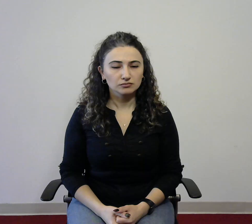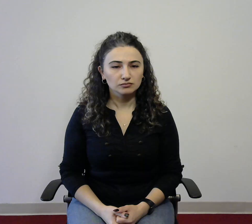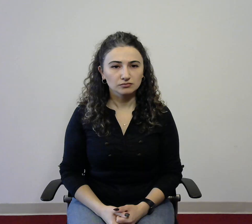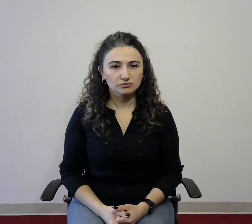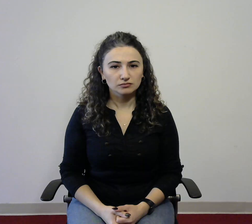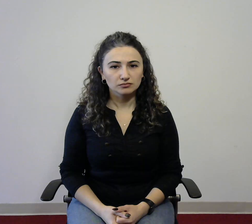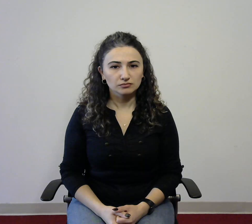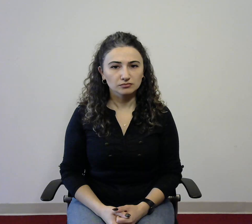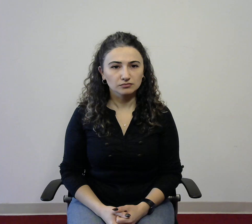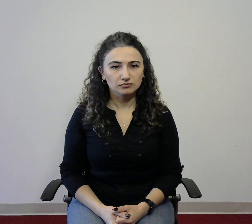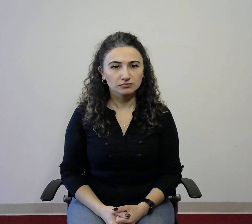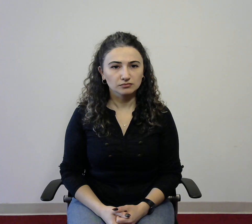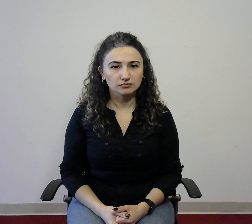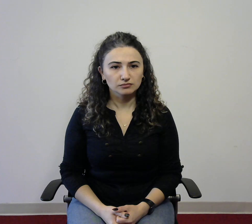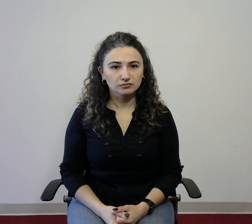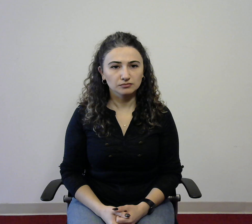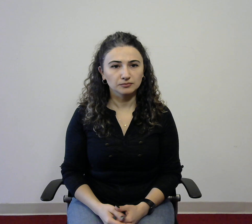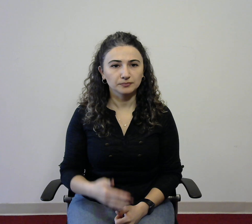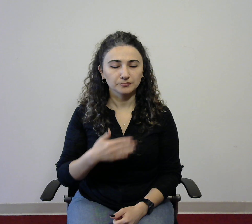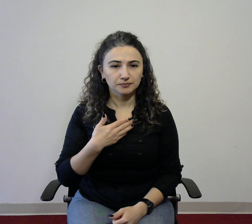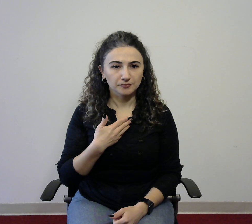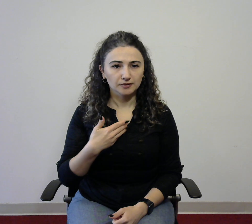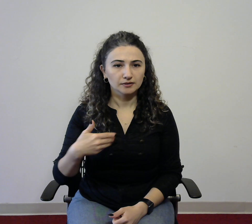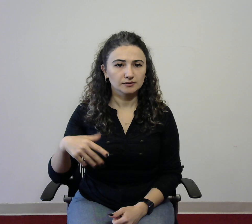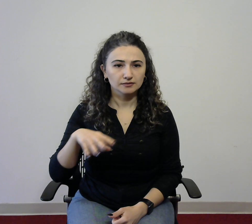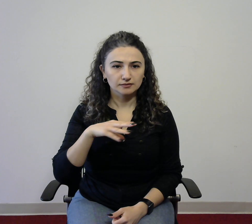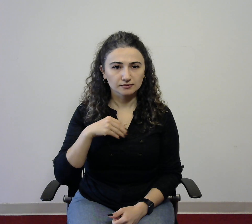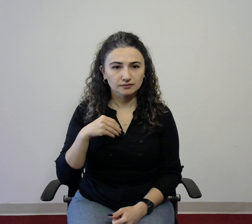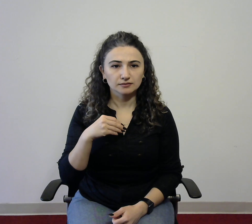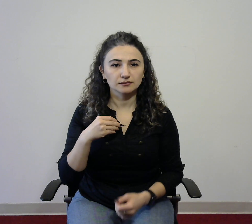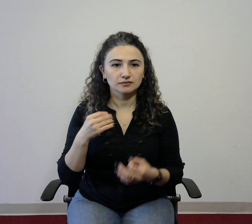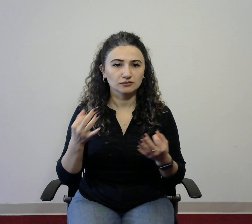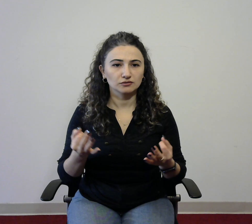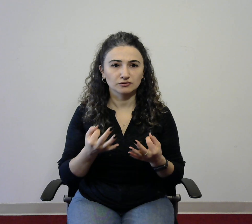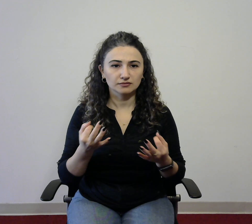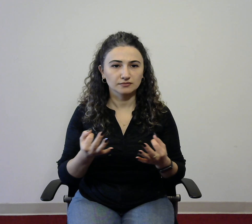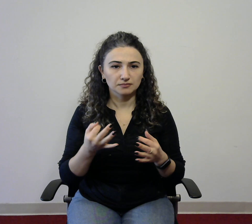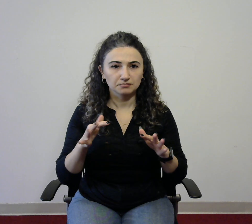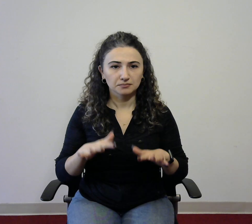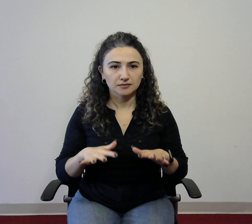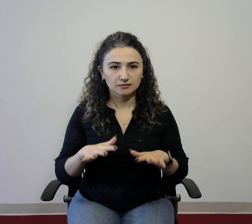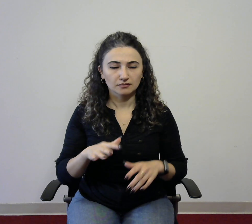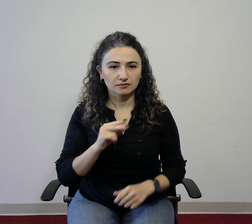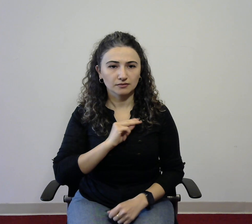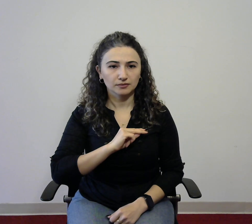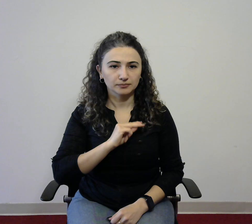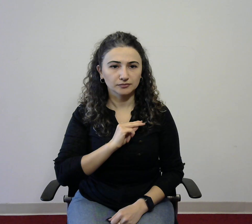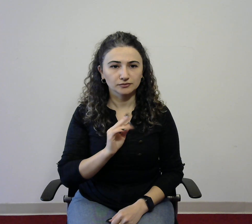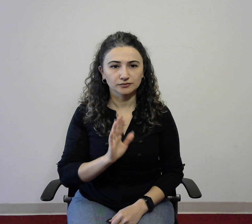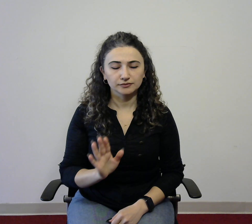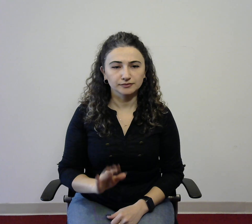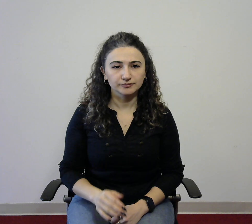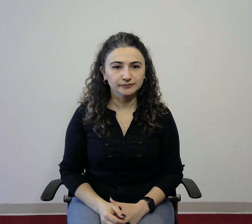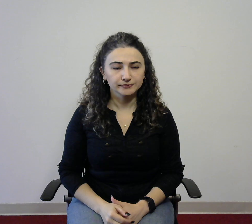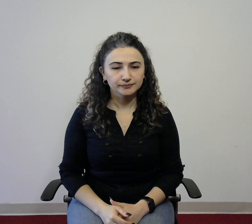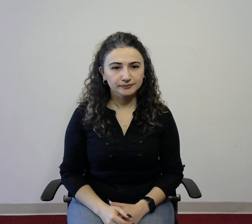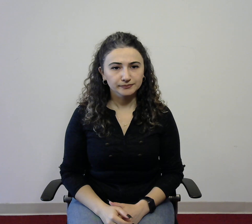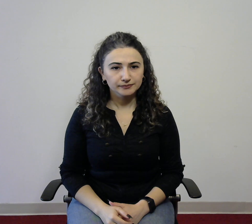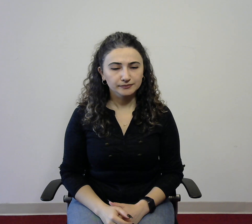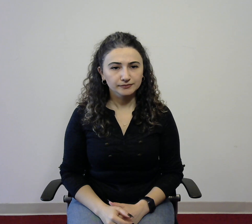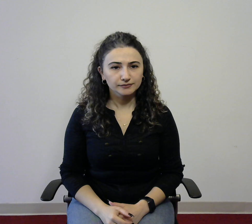Biz heç yerdə işləmirik